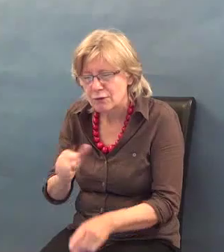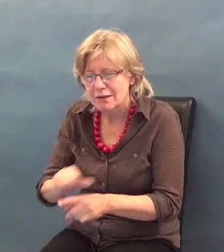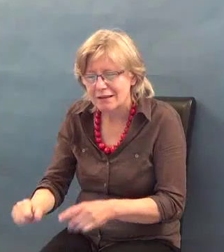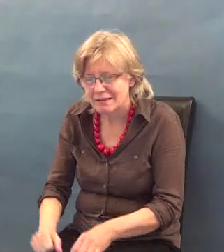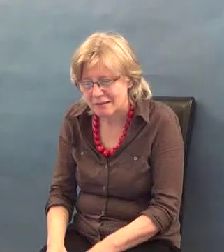Co to jest?